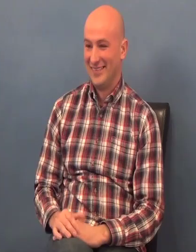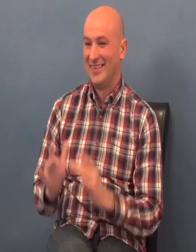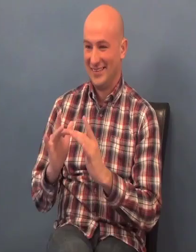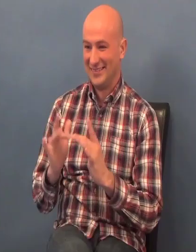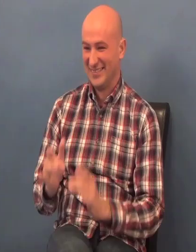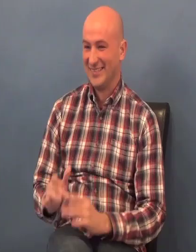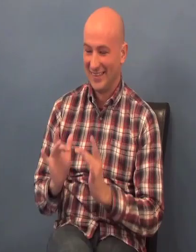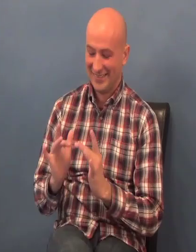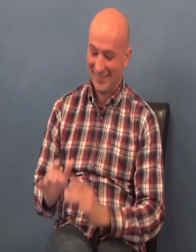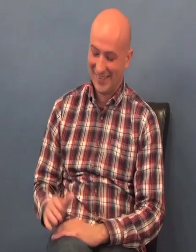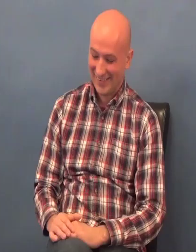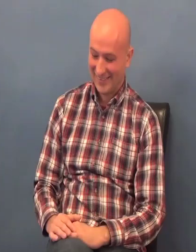Racja, racja.